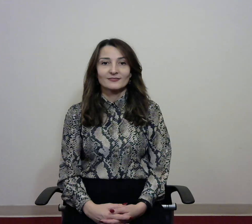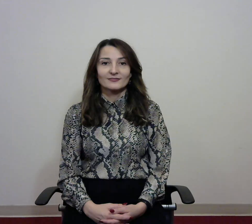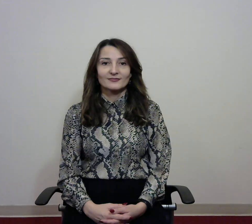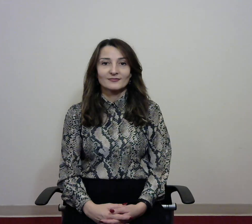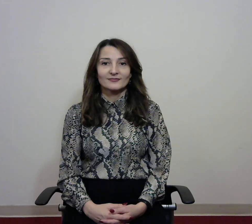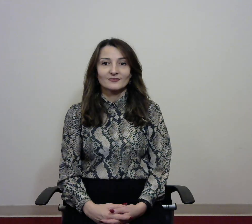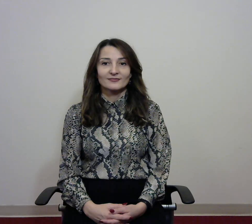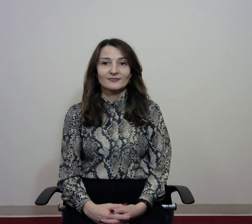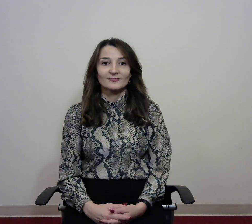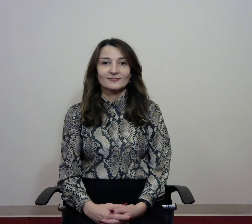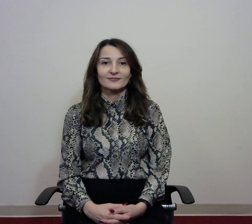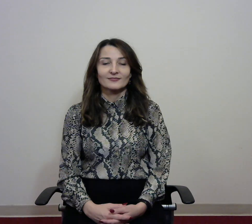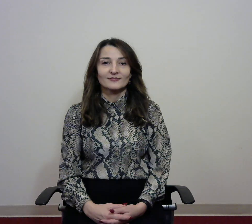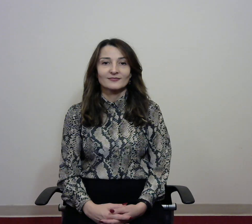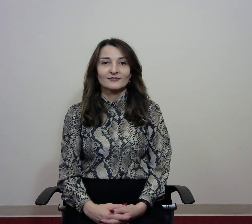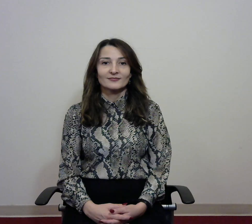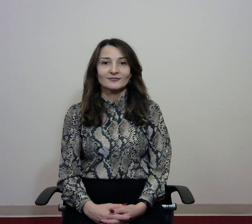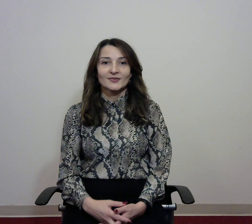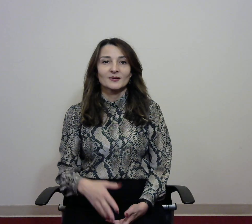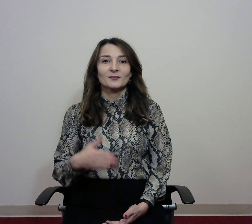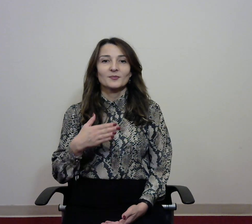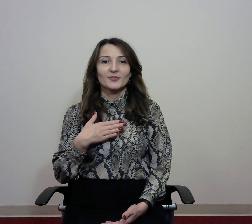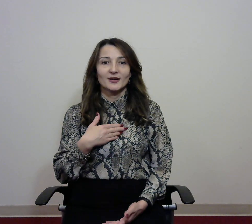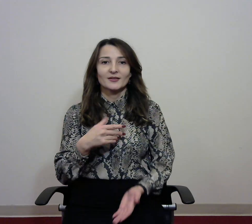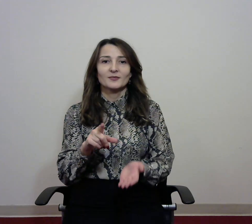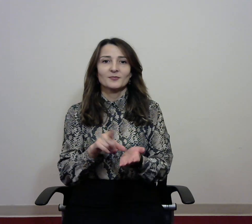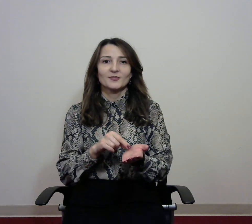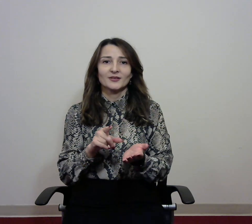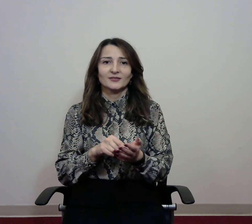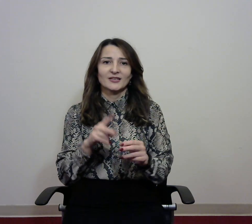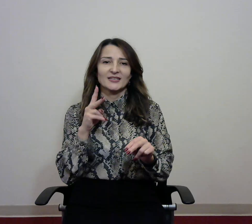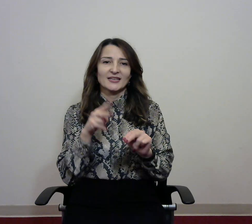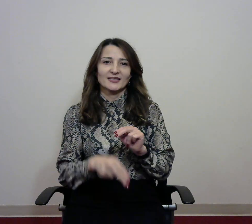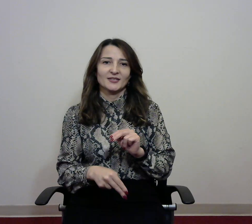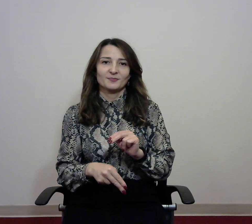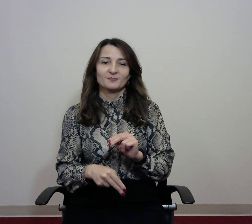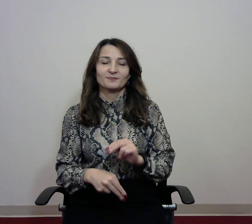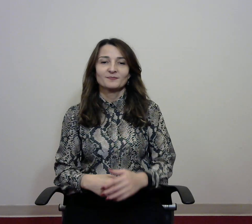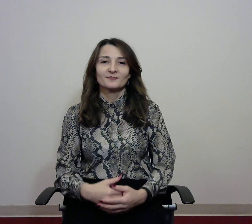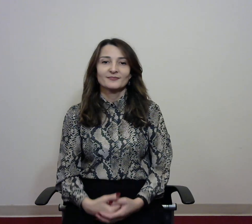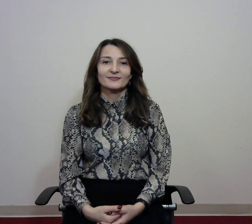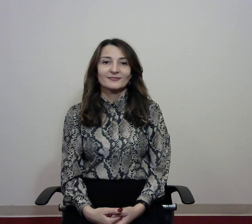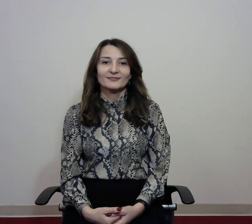Mənim pensiyamı kəsiblər